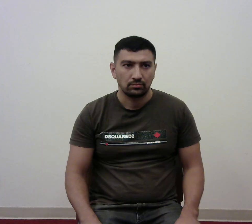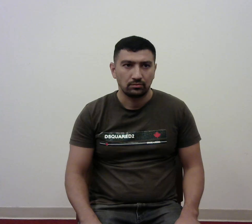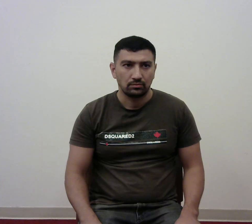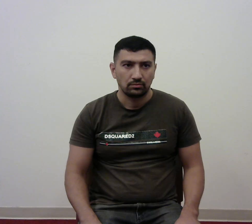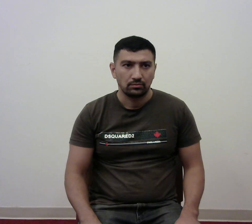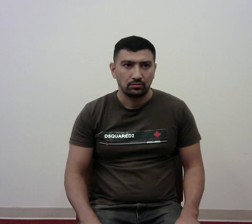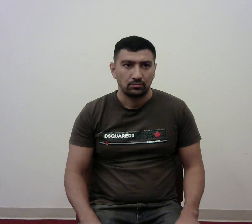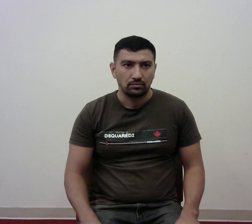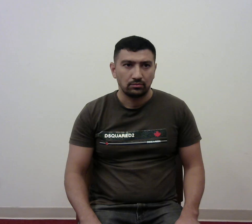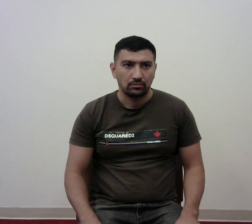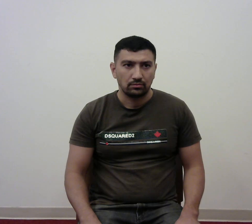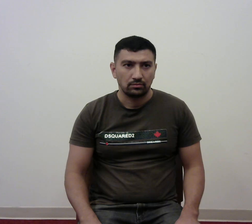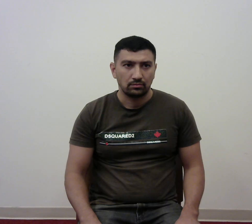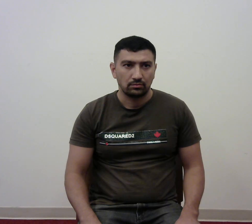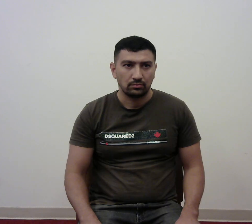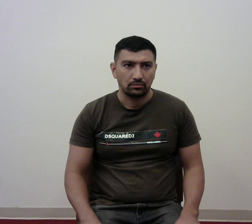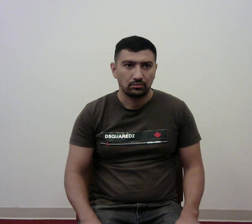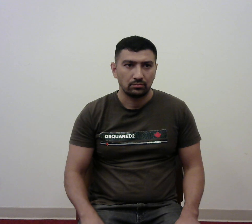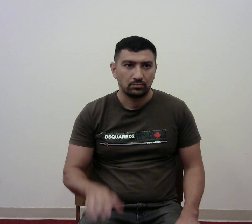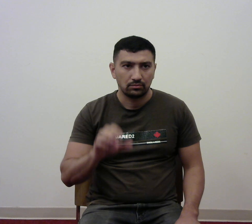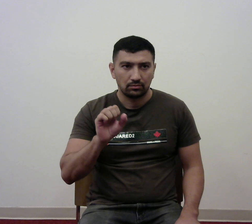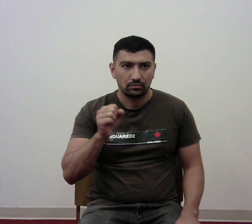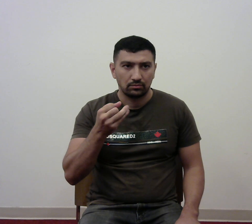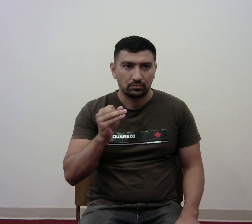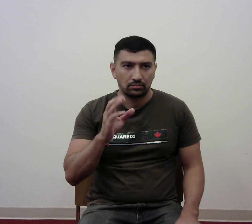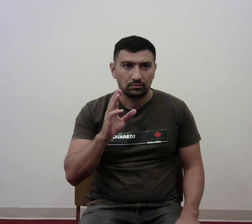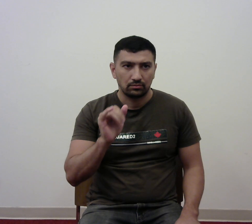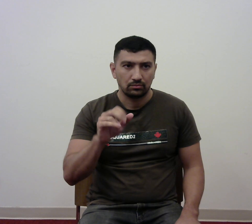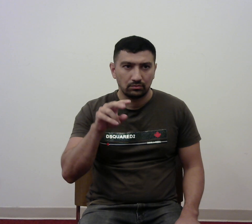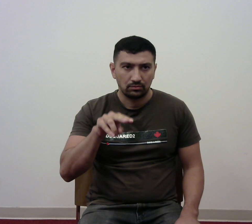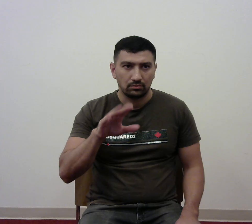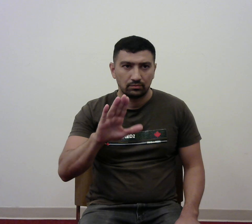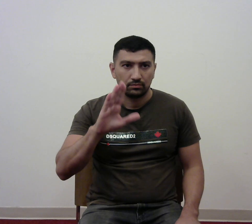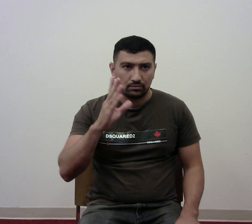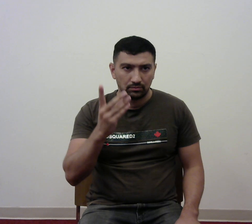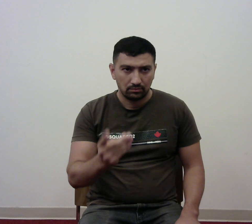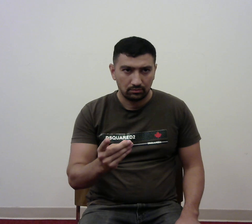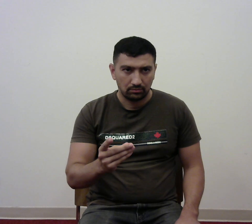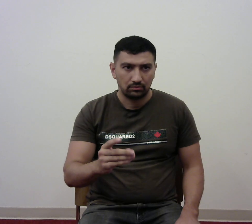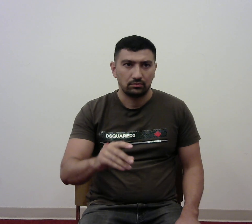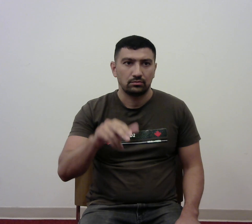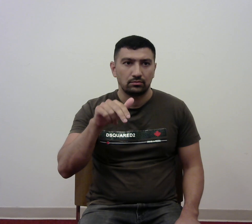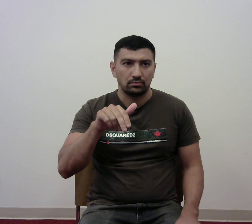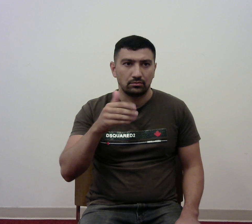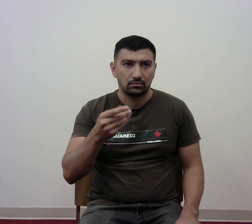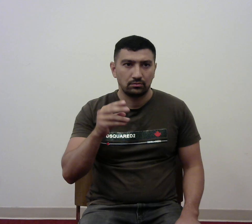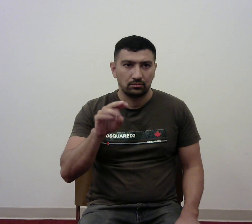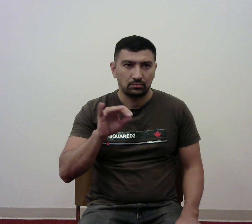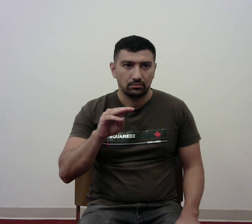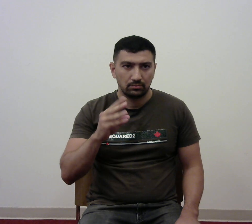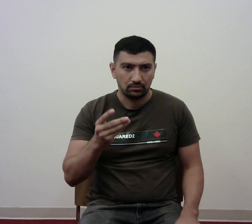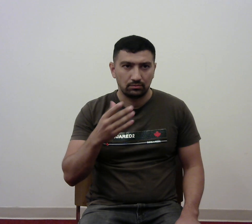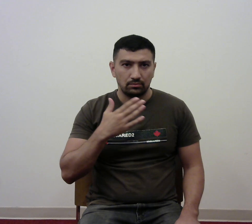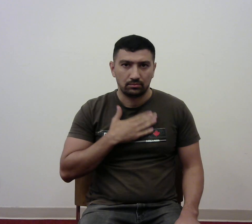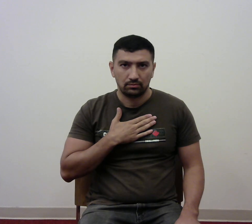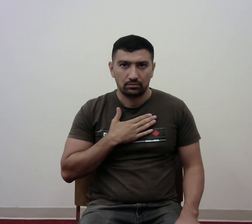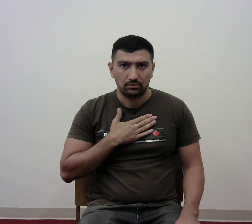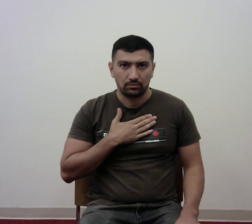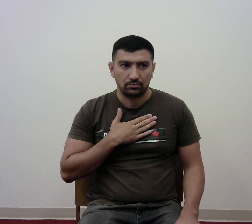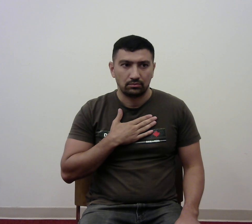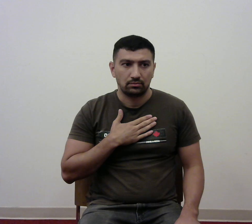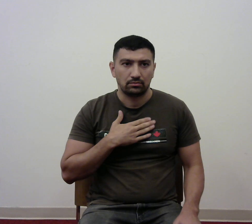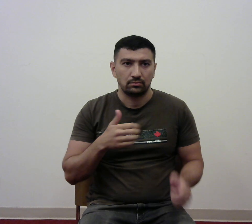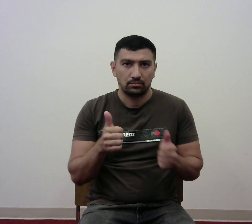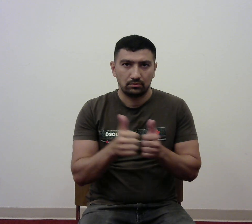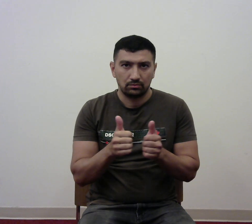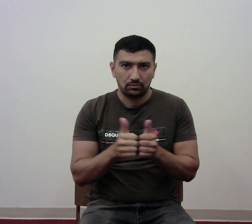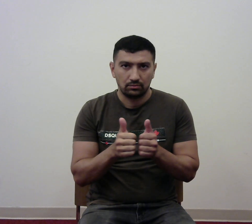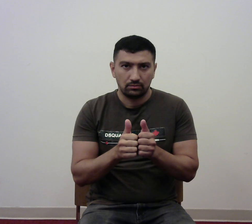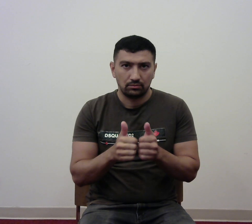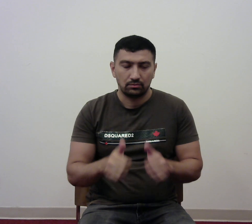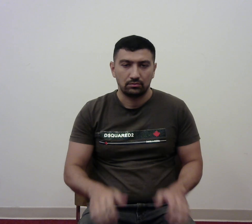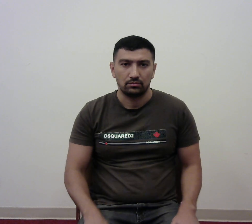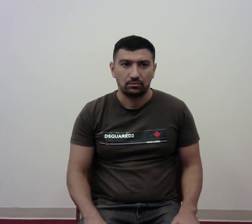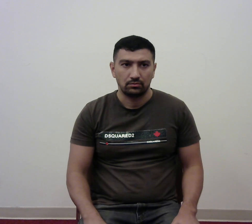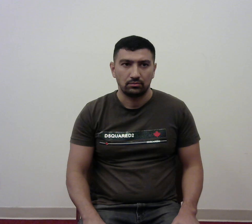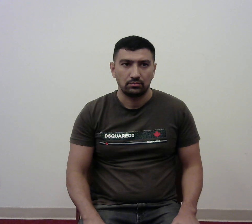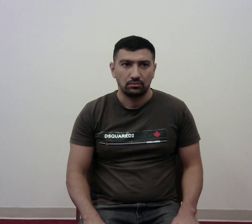Aygül və Həlimə mənim qonşularımdır